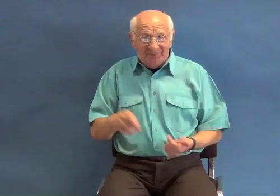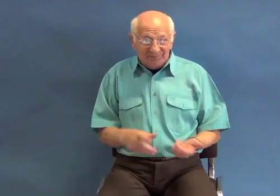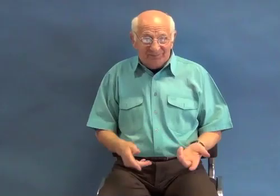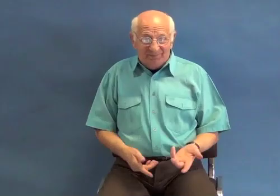Nie pasuje.